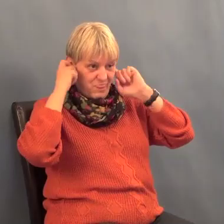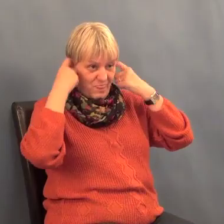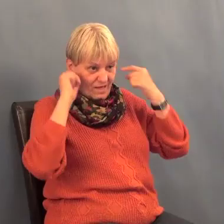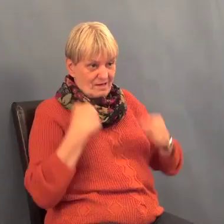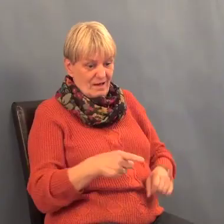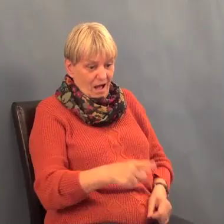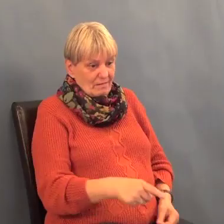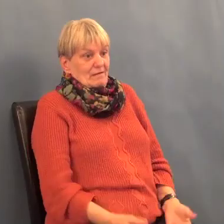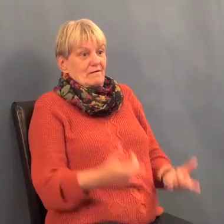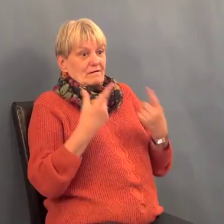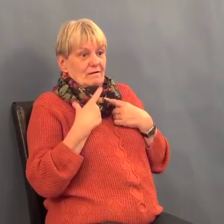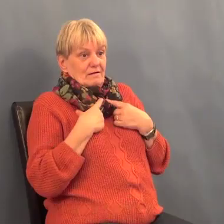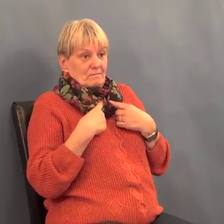On był zaskoczony.